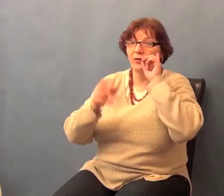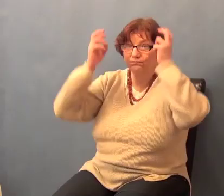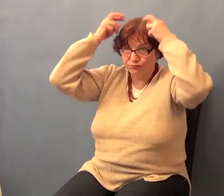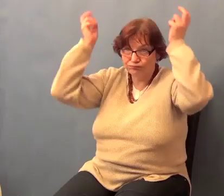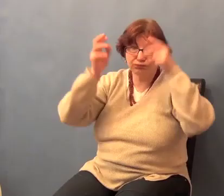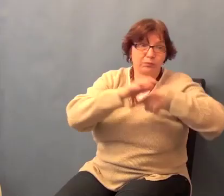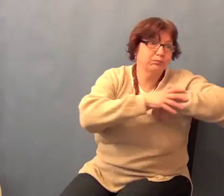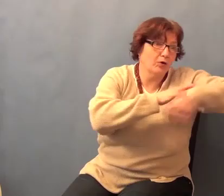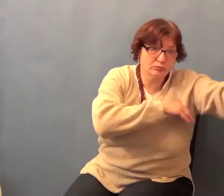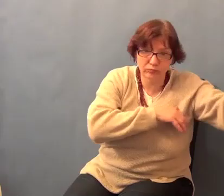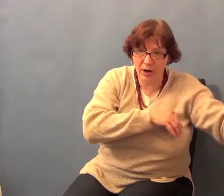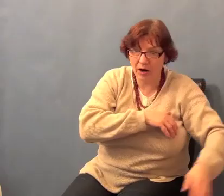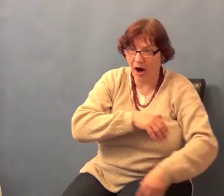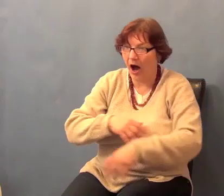Myszka Miki poszła.